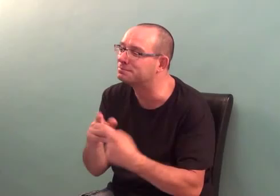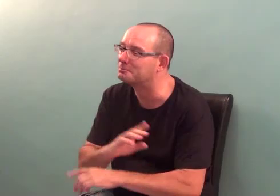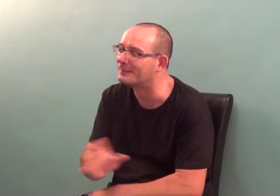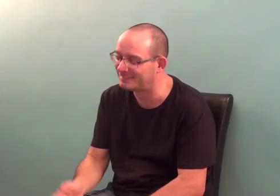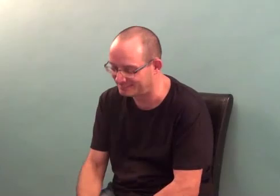Nie pasują do siebie.